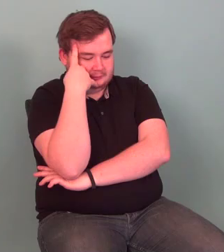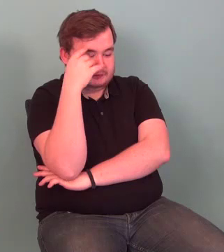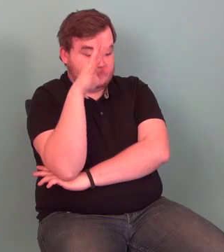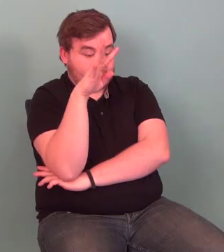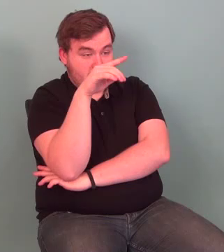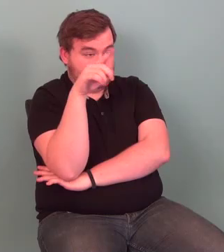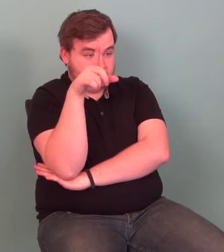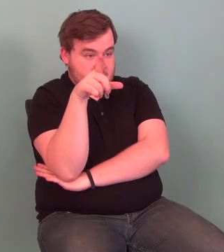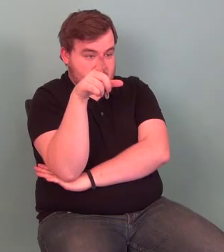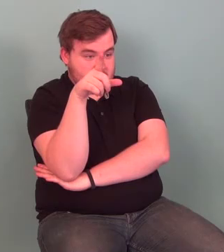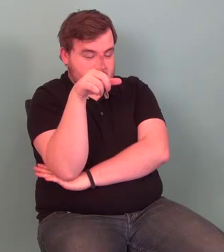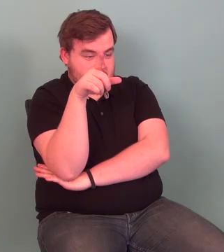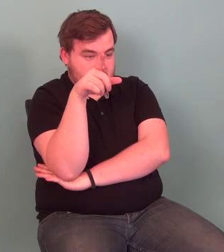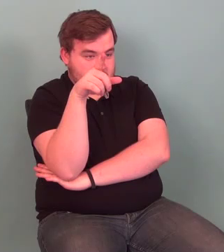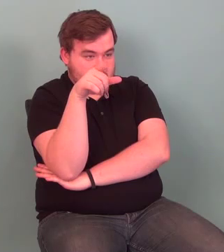Od czwartej do siódmej?